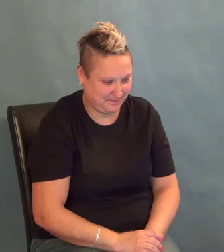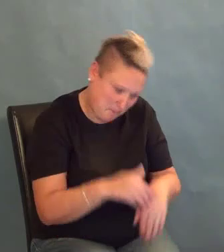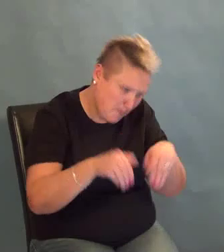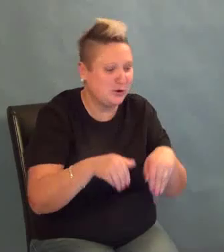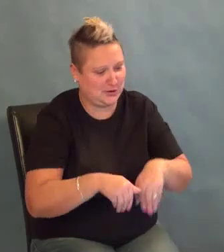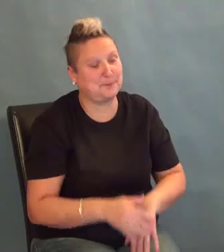Można.